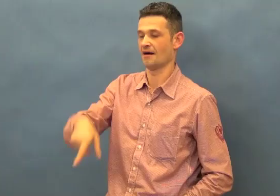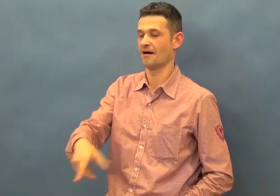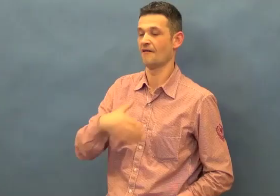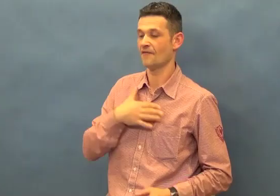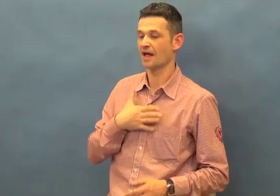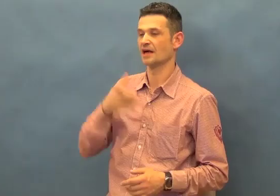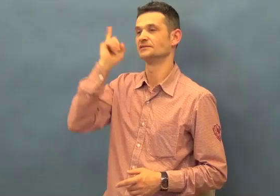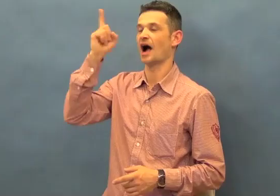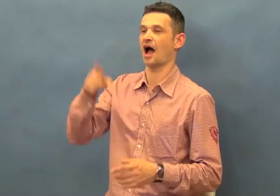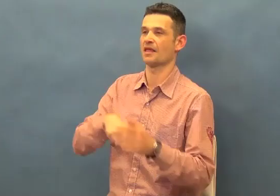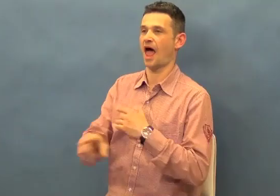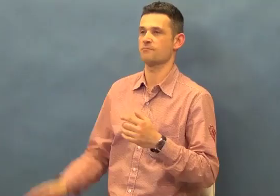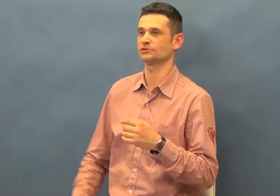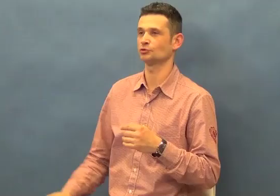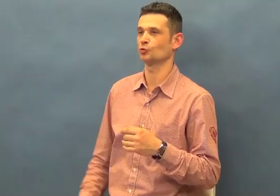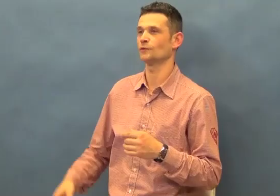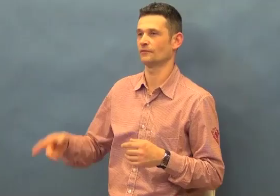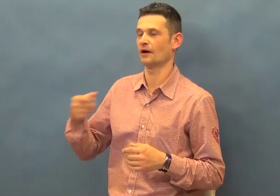Zakaz dla psów kąpieli w wannie.